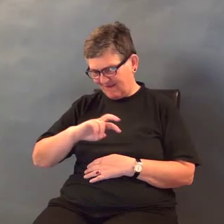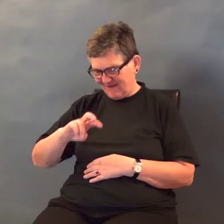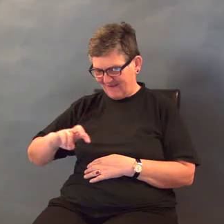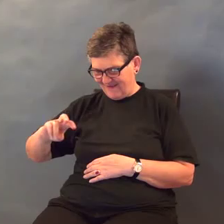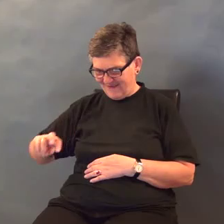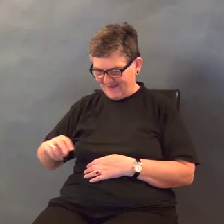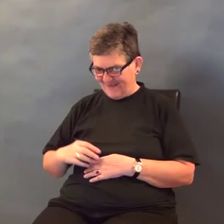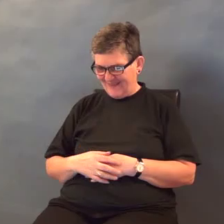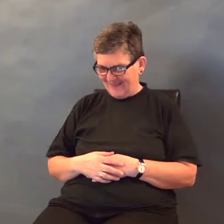Szlaczki.